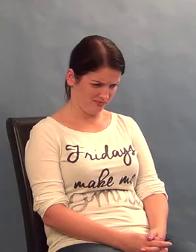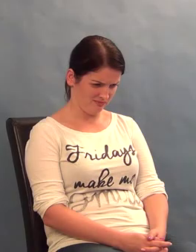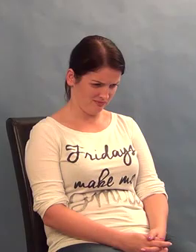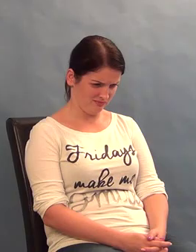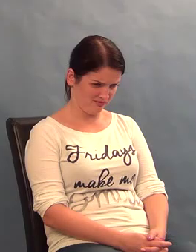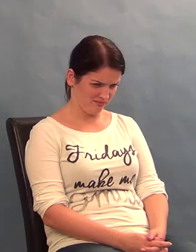Hamburger nie.